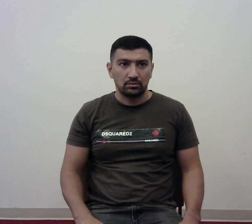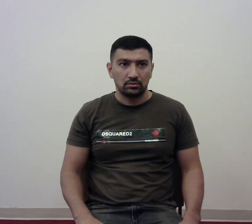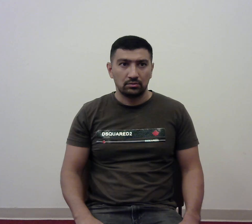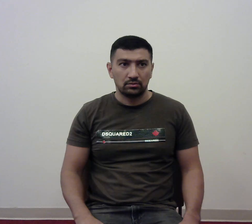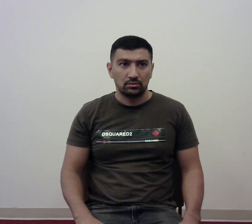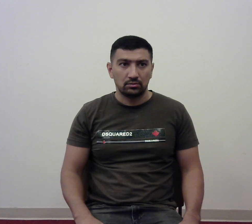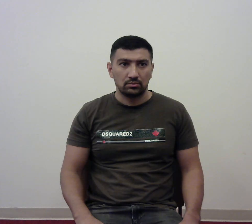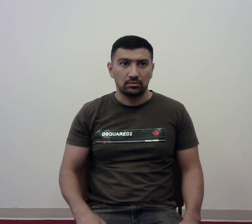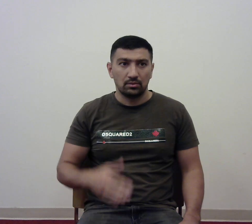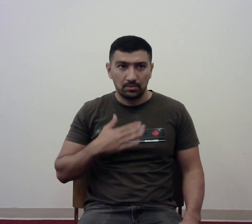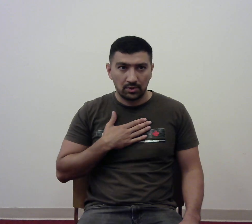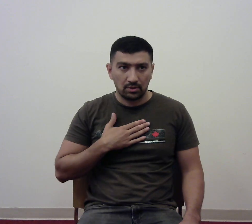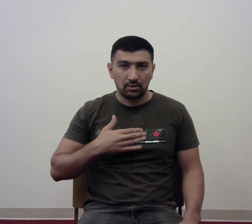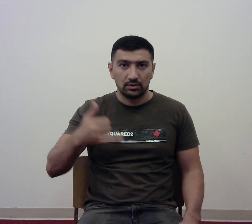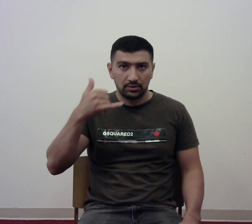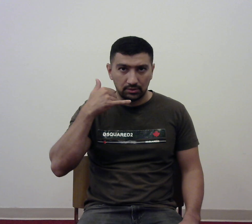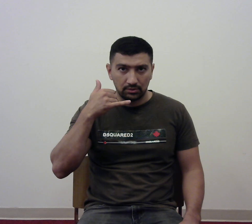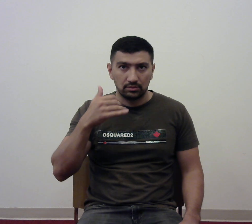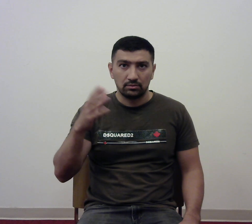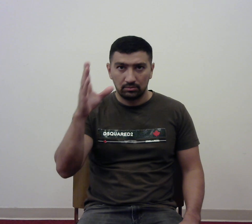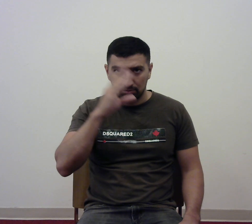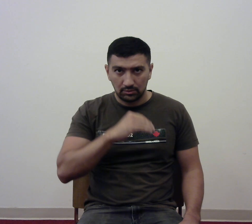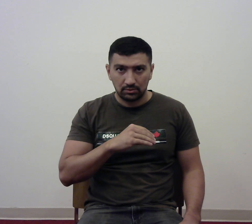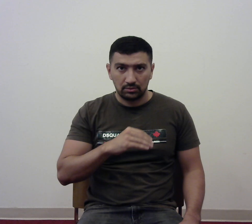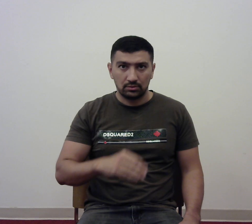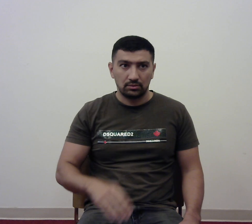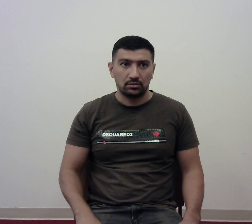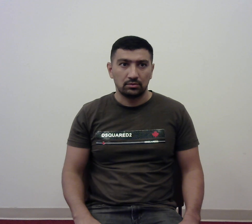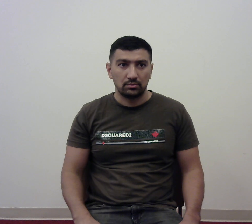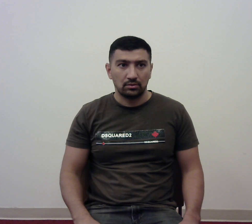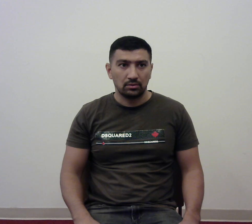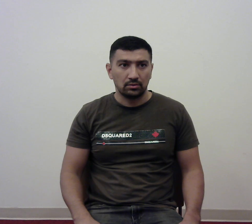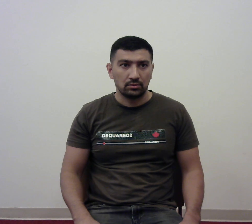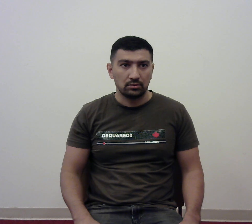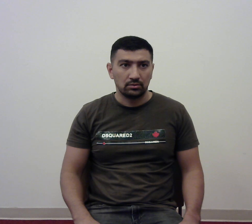Mən zəng edə bilərəmmi?